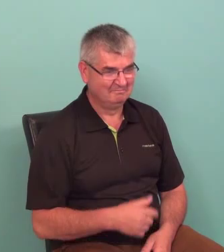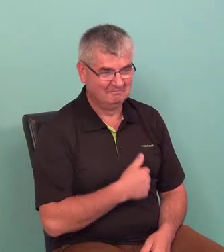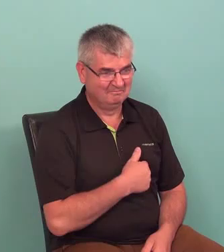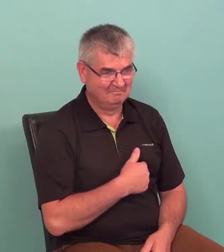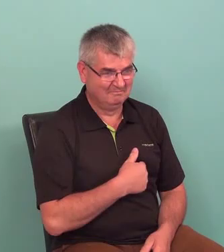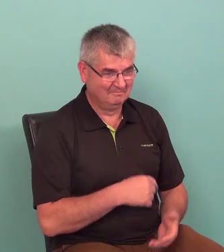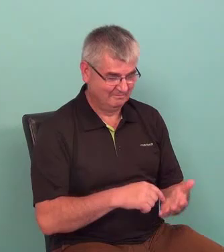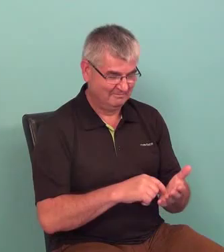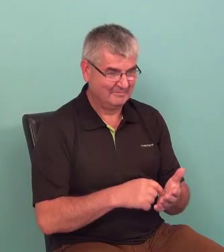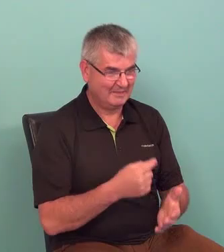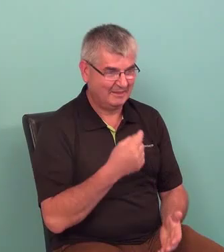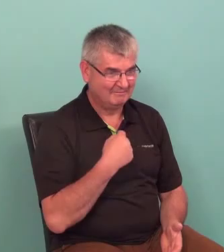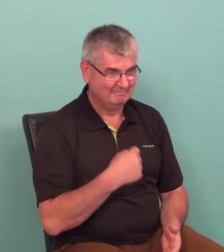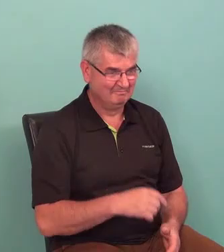Biorę tabletki na serce.